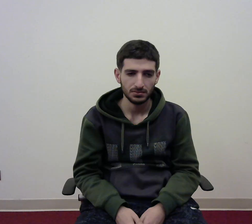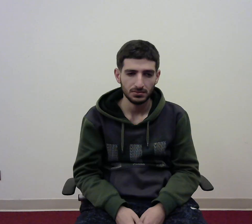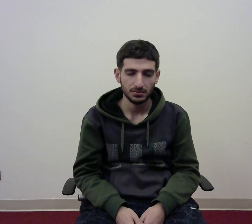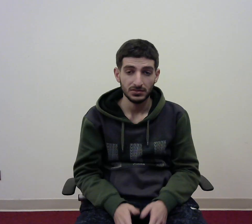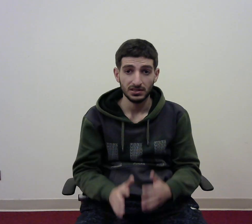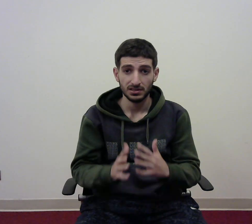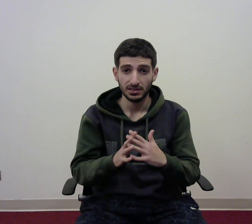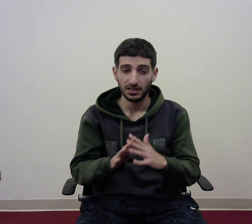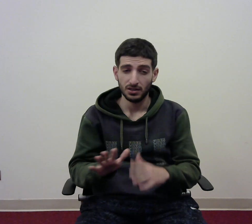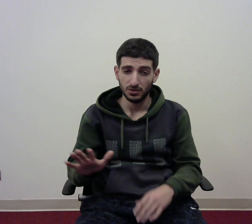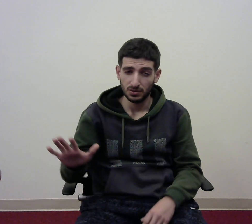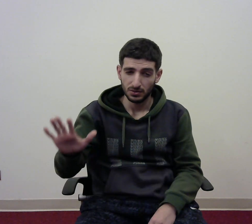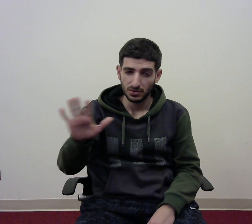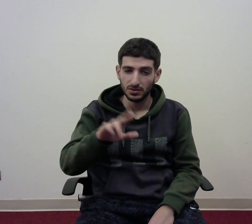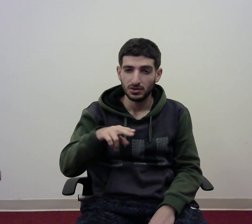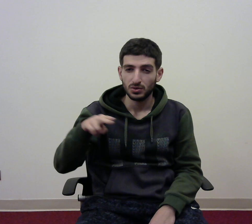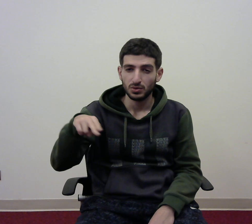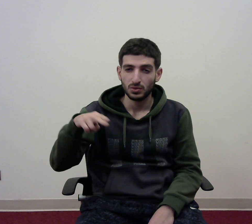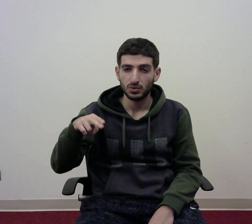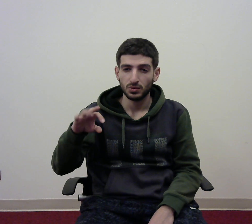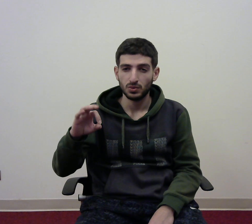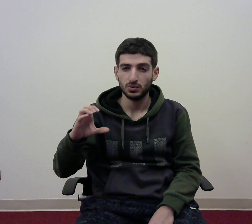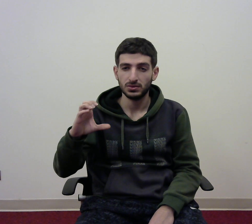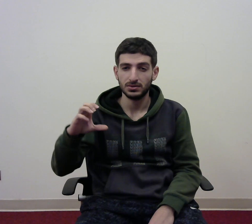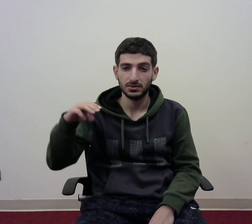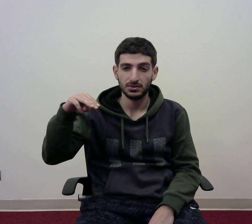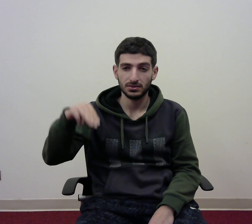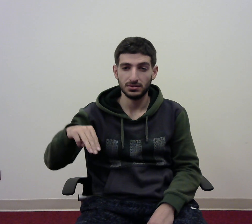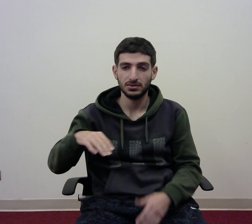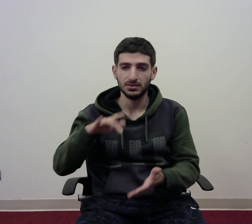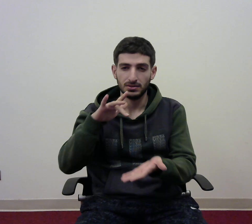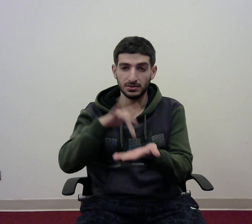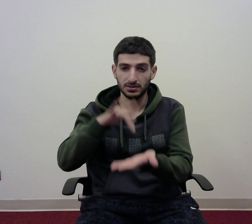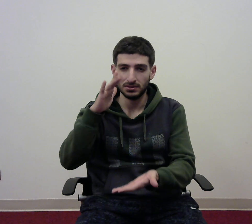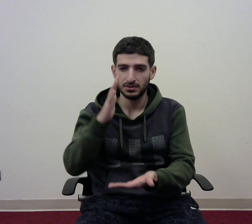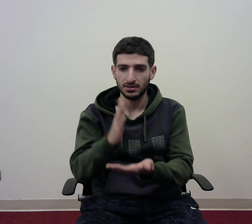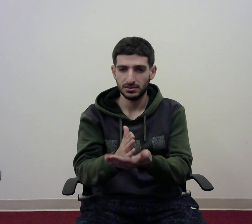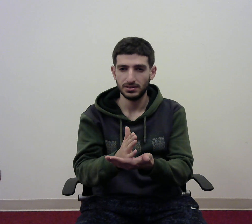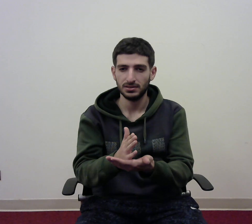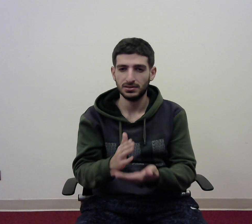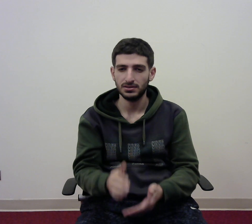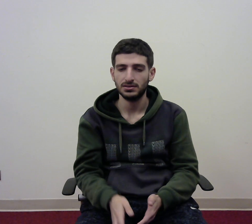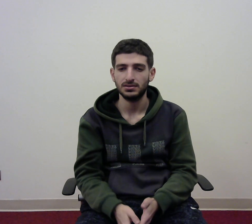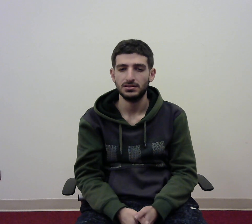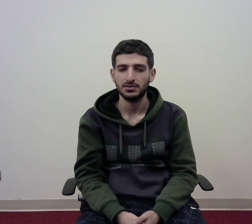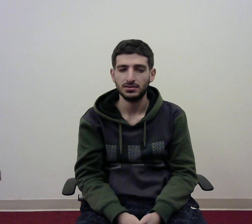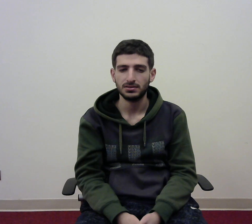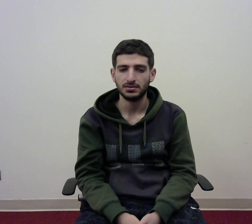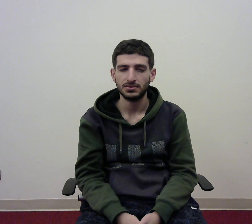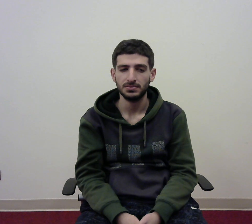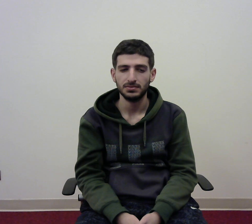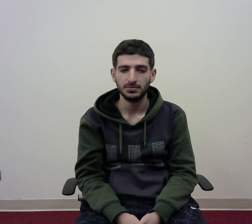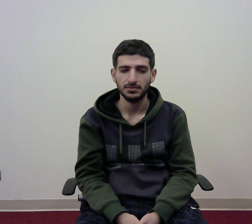Rayonlarda DOST Mərkəzləri varmı?